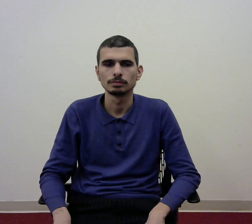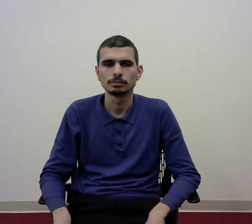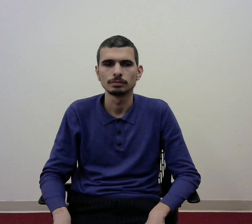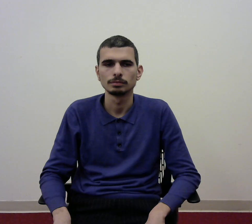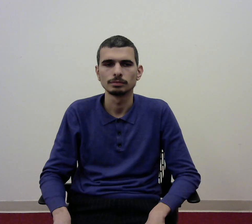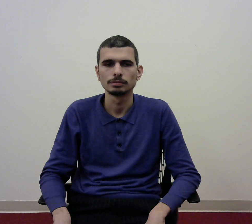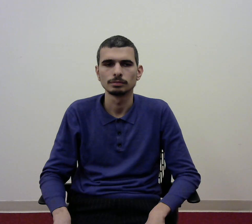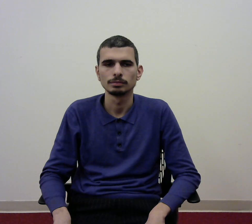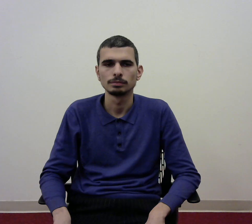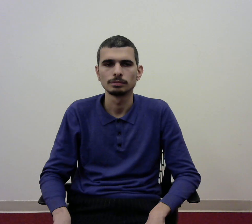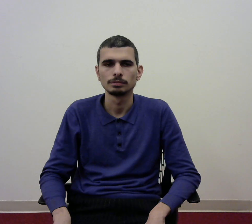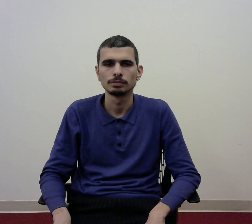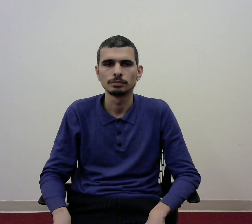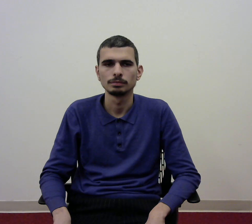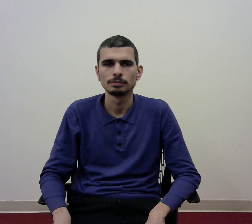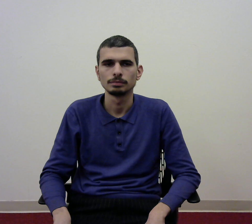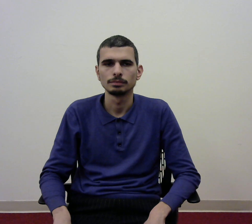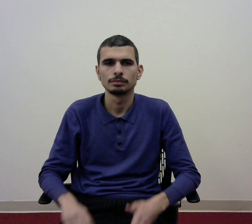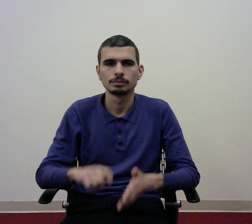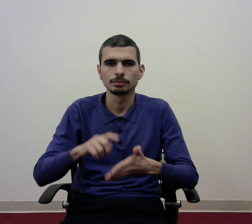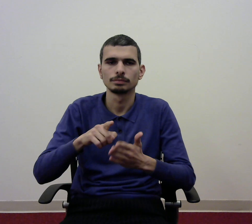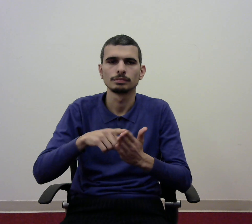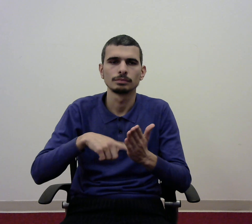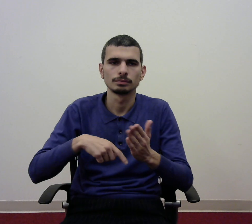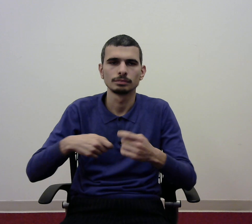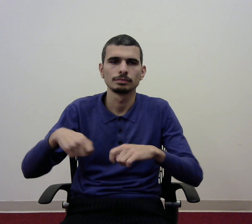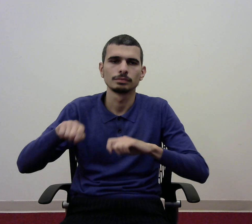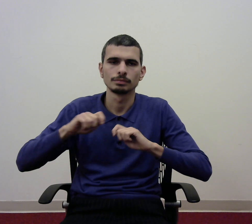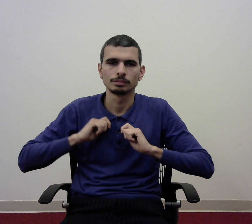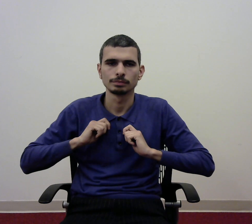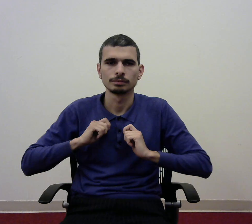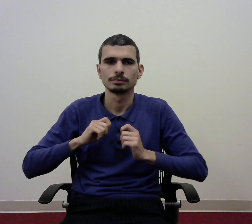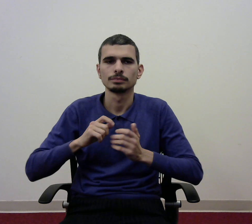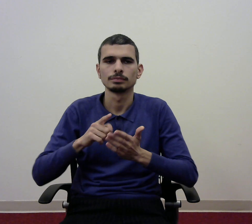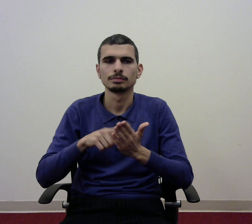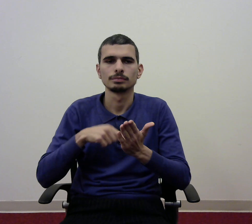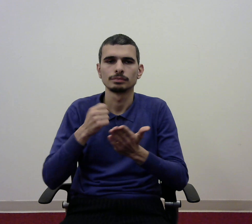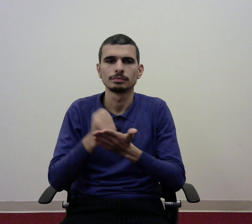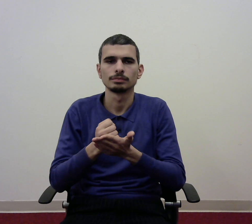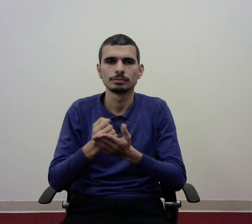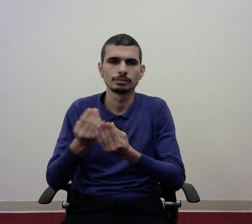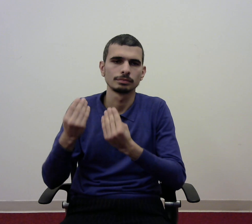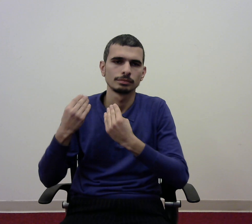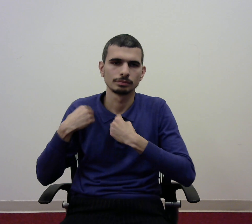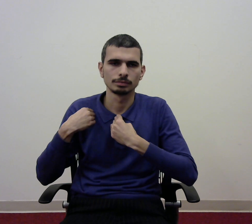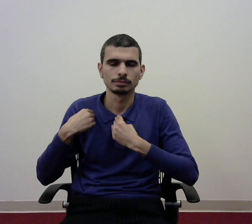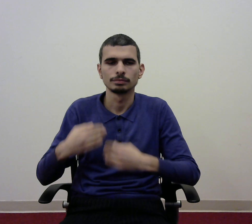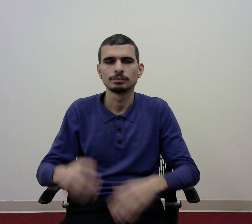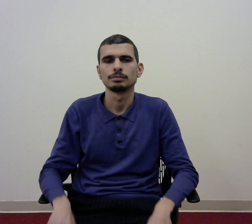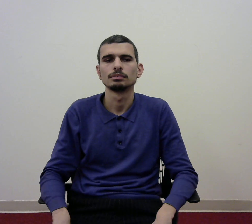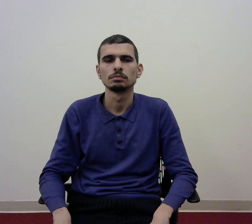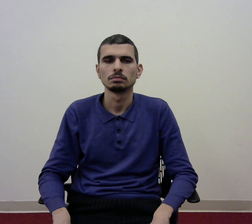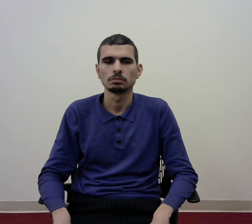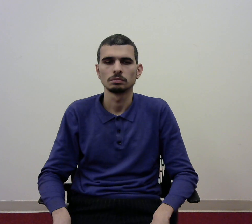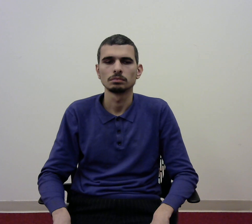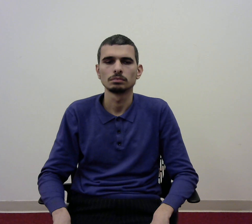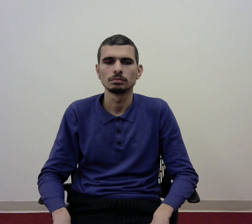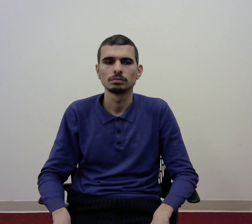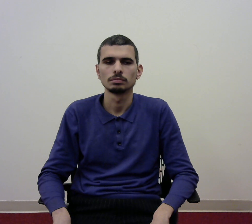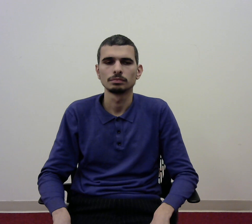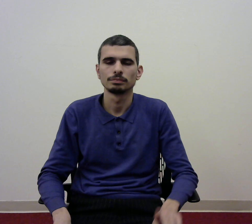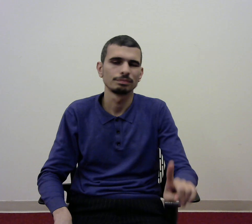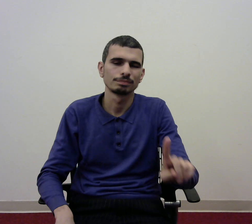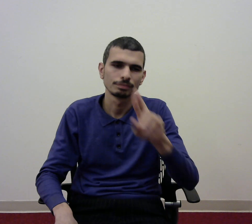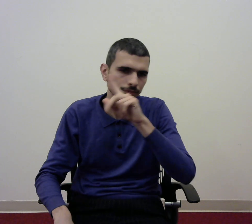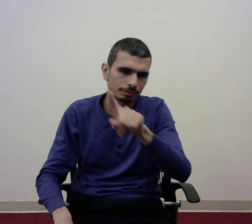Etibarnamə notariusda verilir